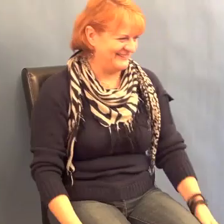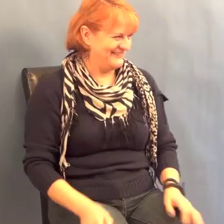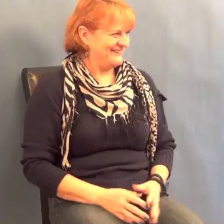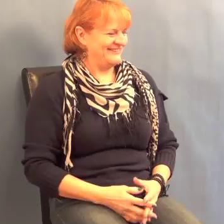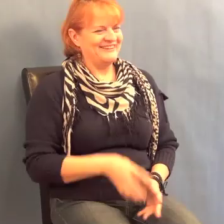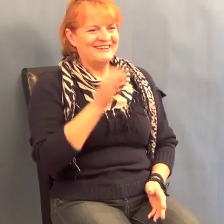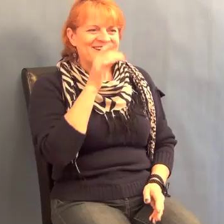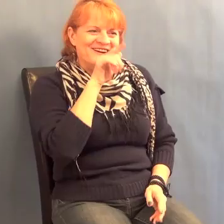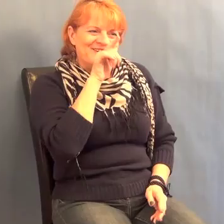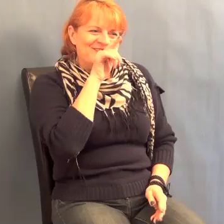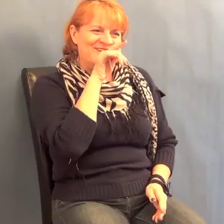Niezły ten ptak.